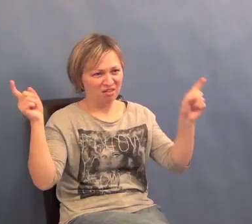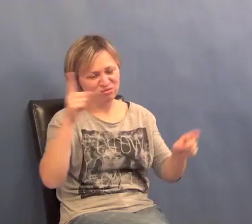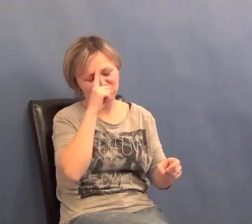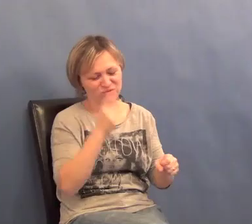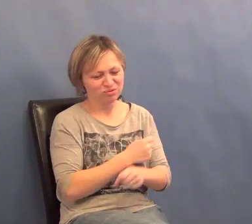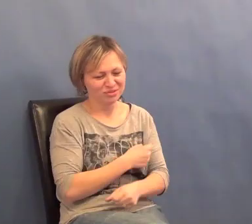Co za głupota.